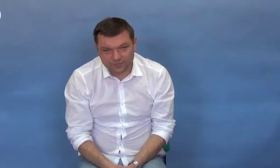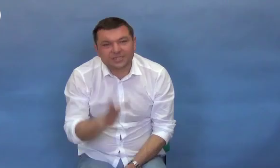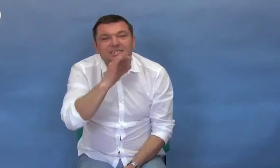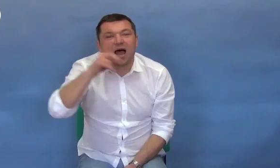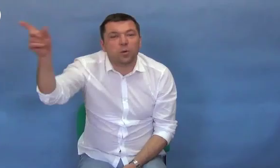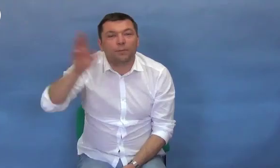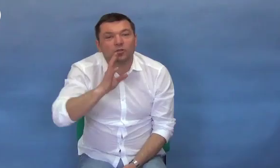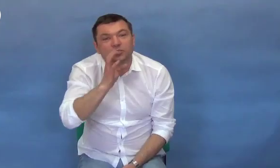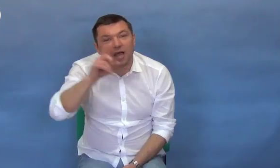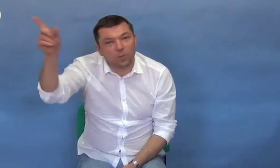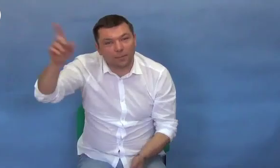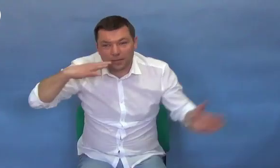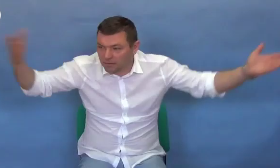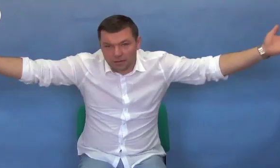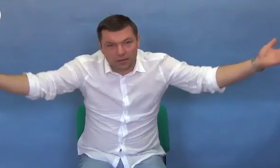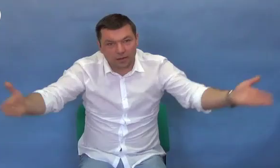Tam w Starym jest podobny kształt ścięty ku dołowi.